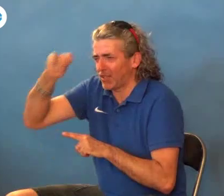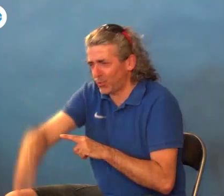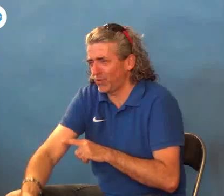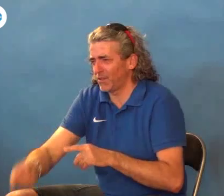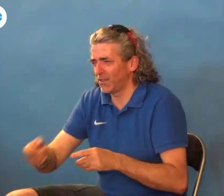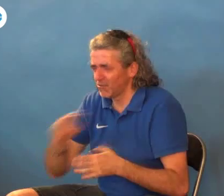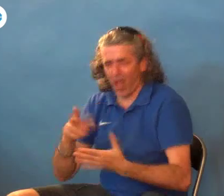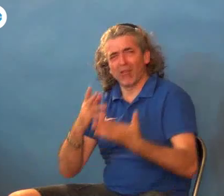Co robisz?!